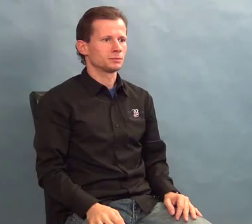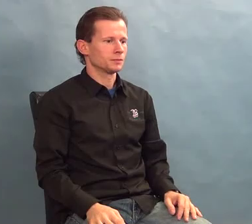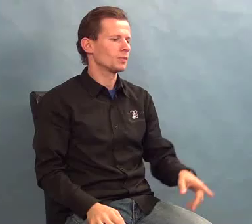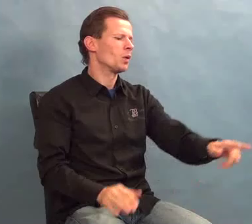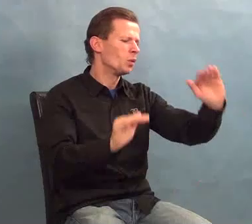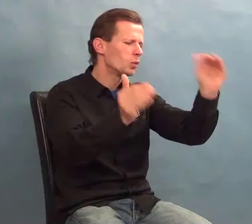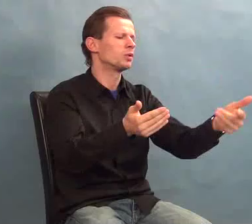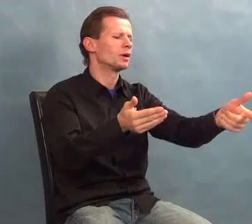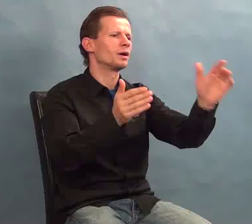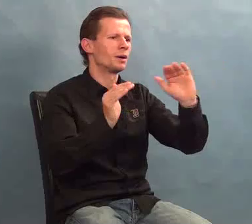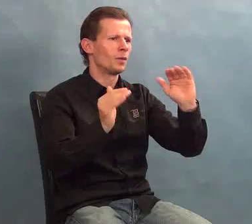W skrócie.